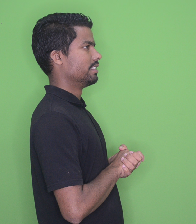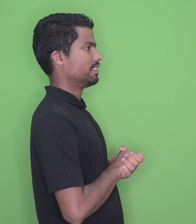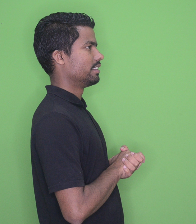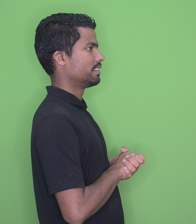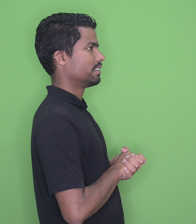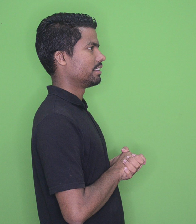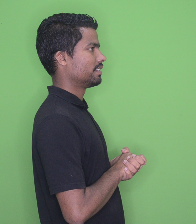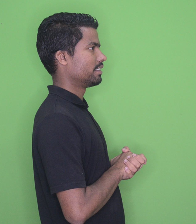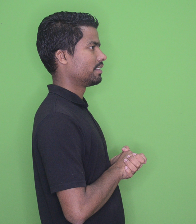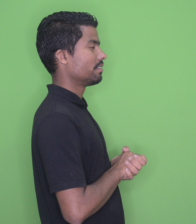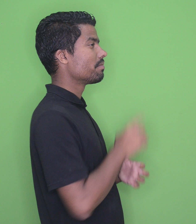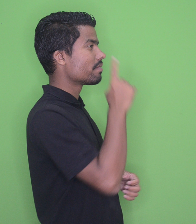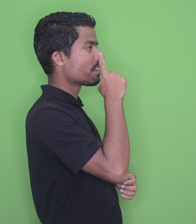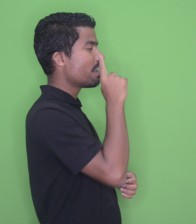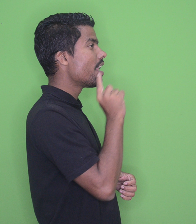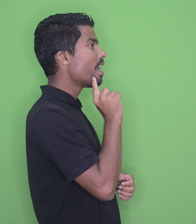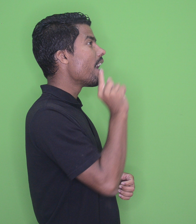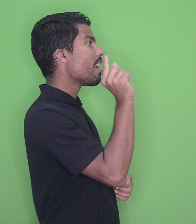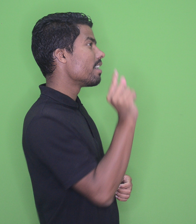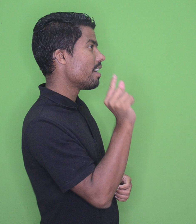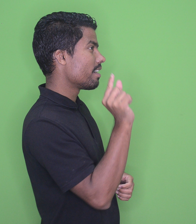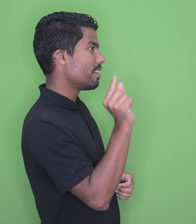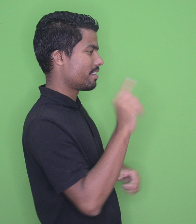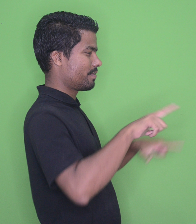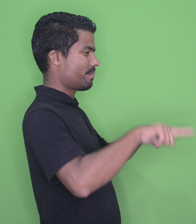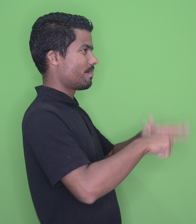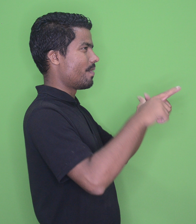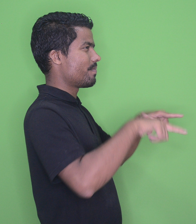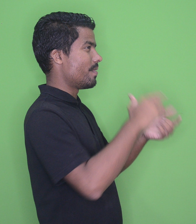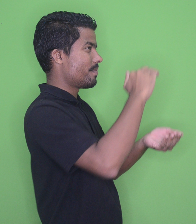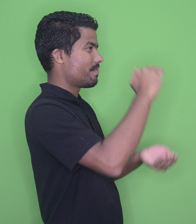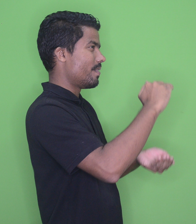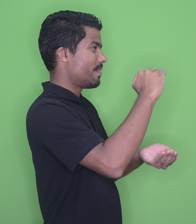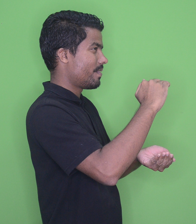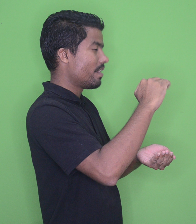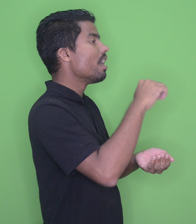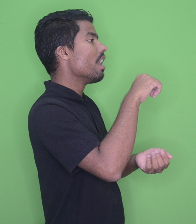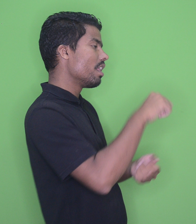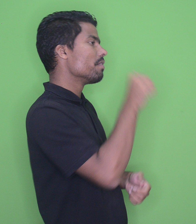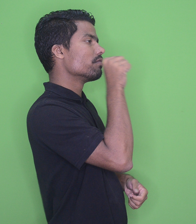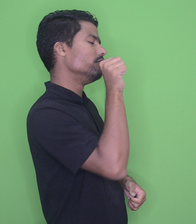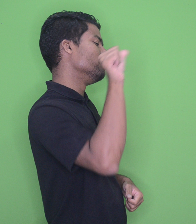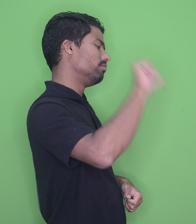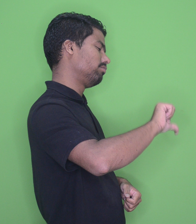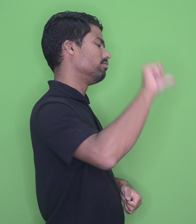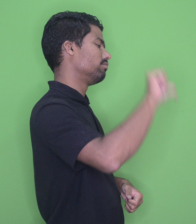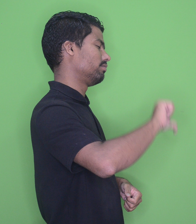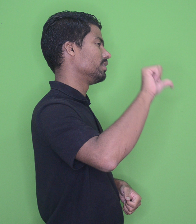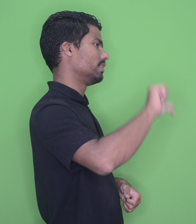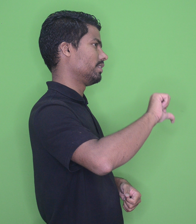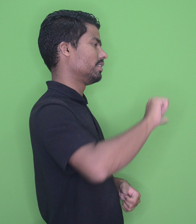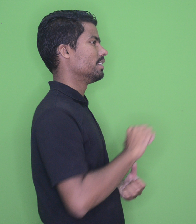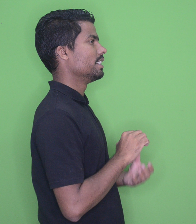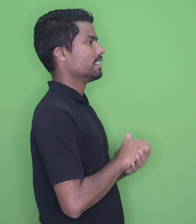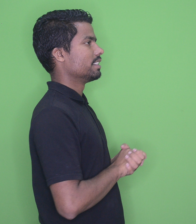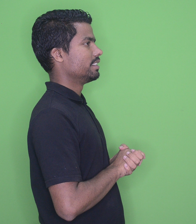aunty is watring plants